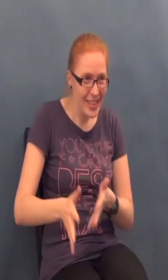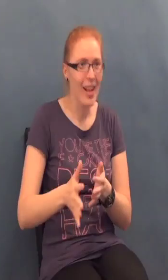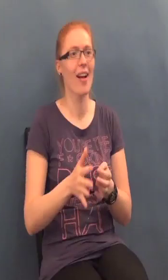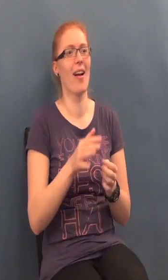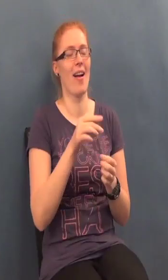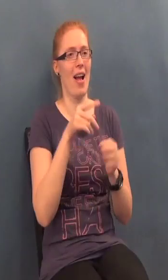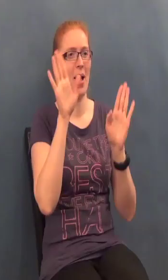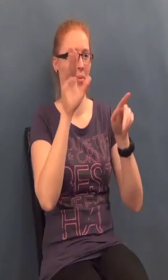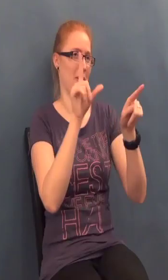Ptaszek nic sobie z tego nie robi.